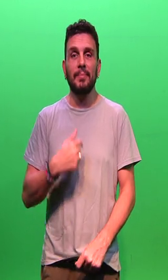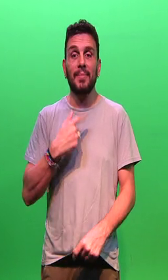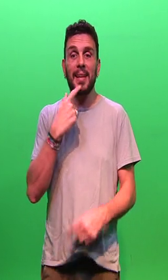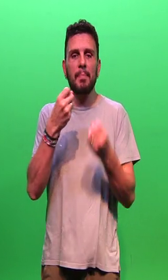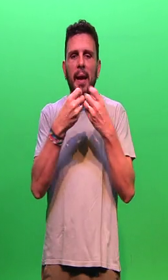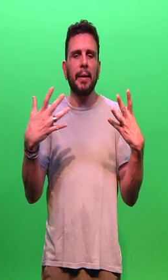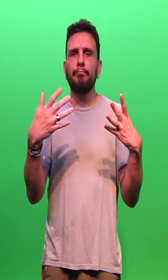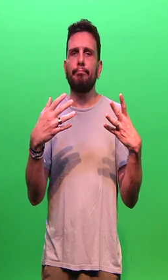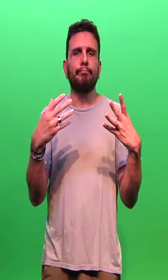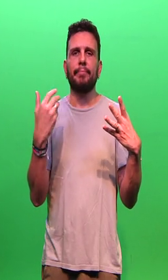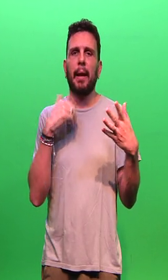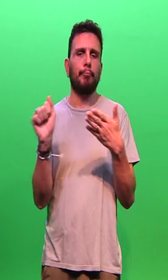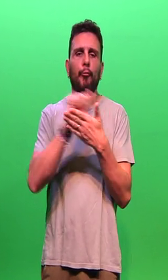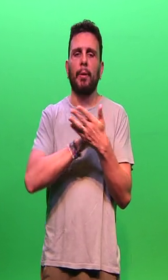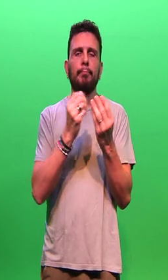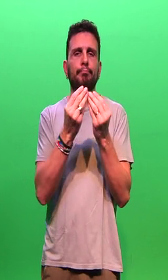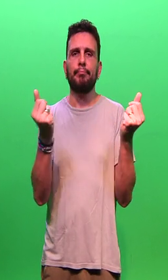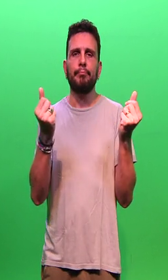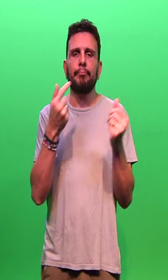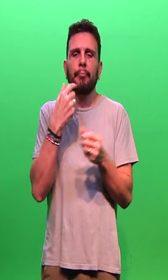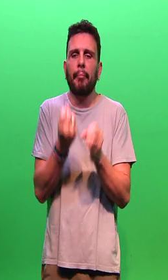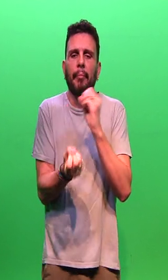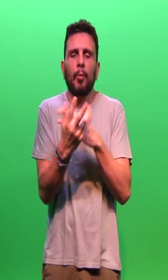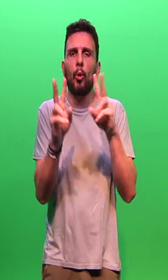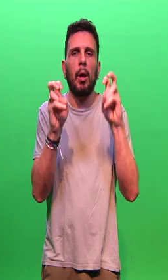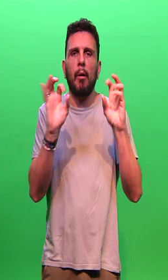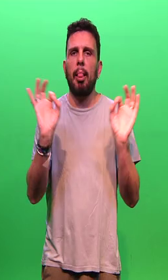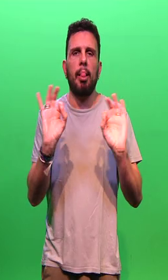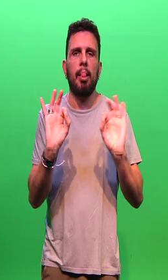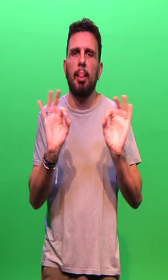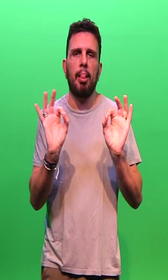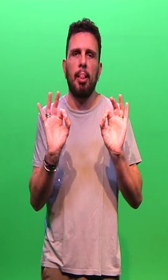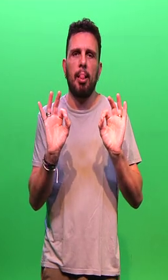He esborrat el compte de correu electrònic, no n'he creat un altre de nou encara.